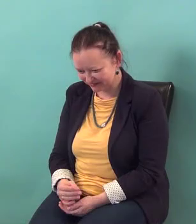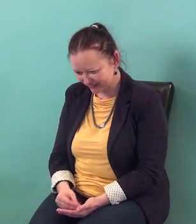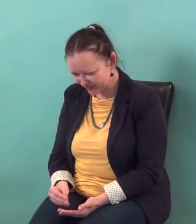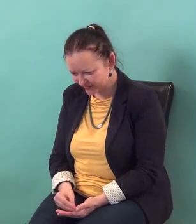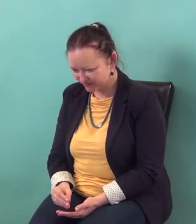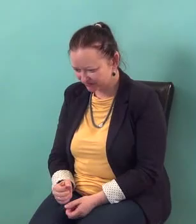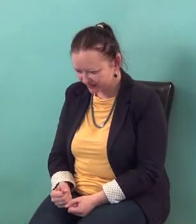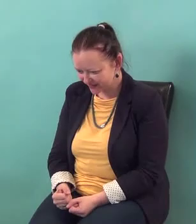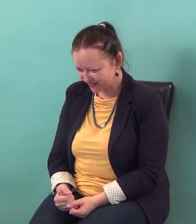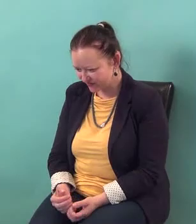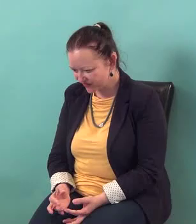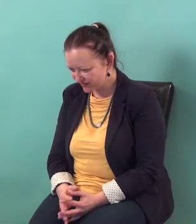Mam zakupy i pracę.